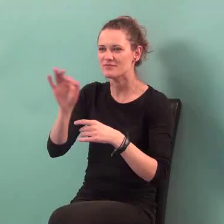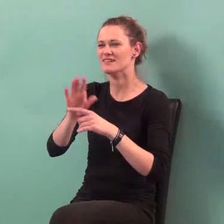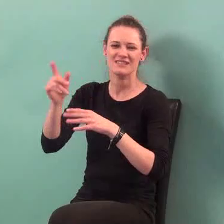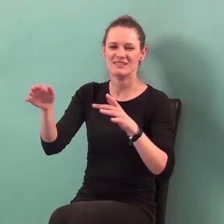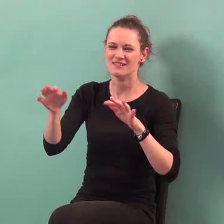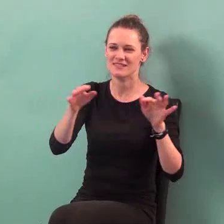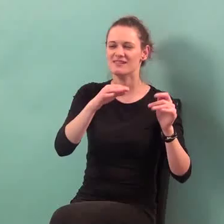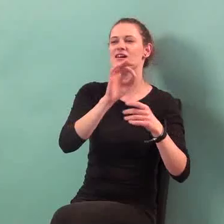Ewakuują.